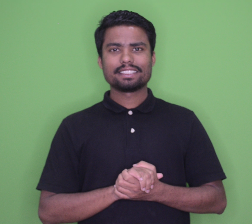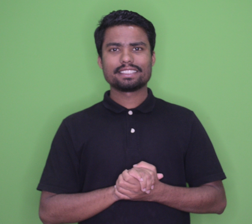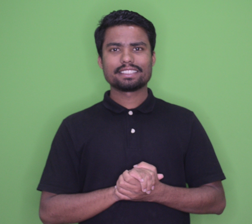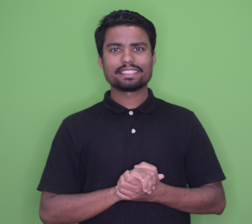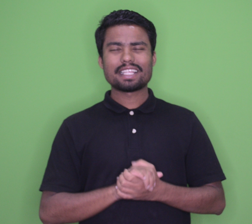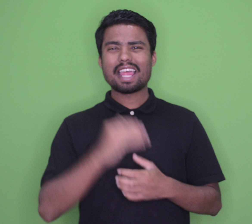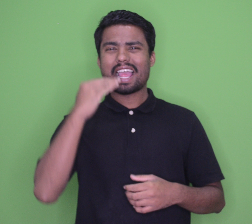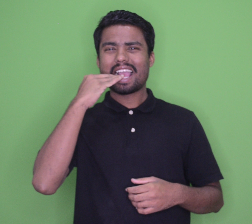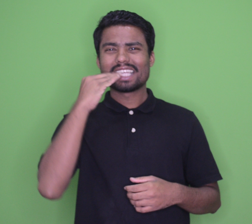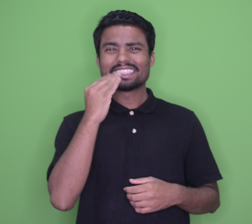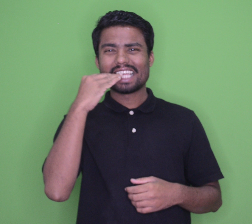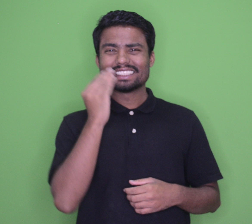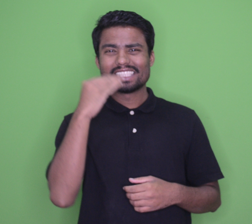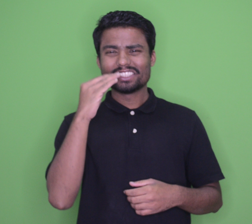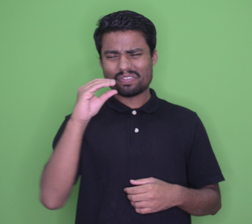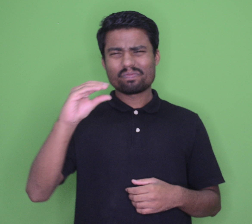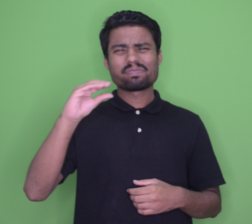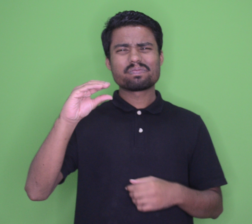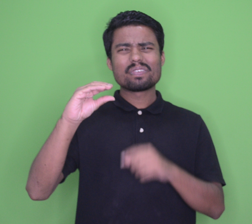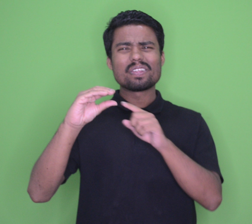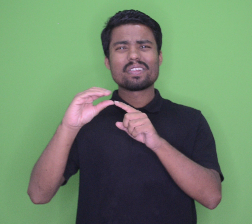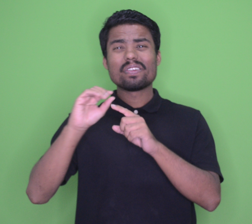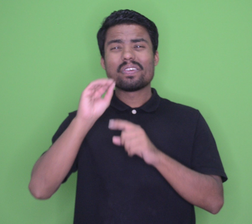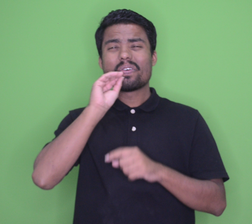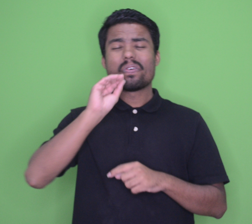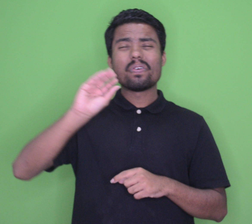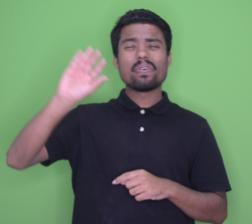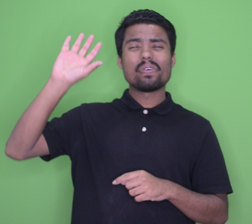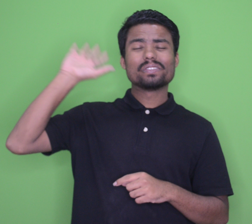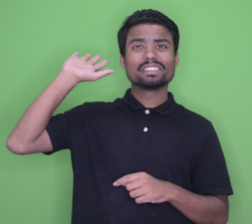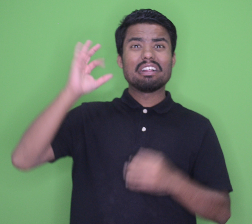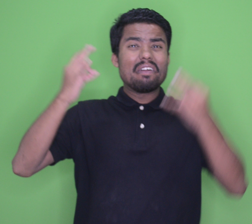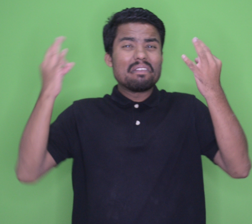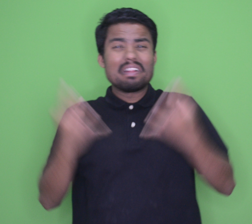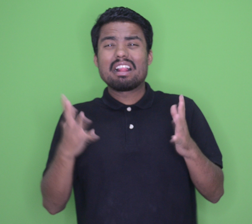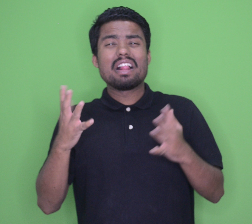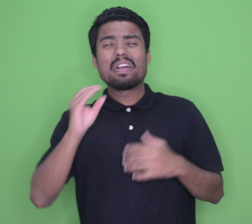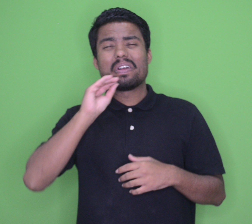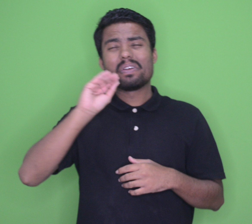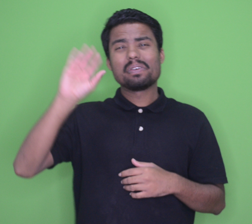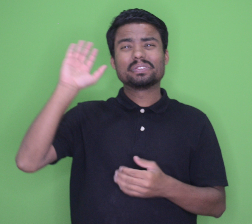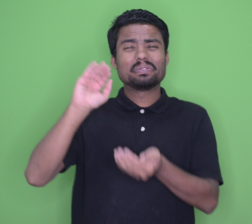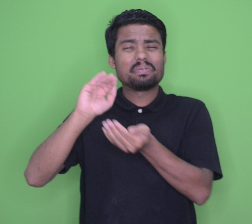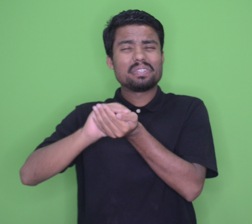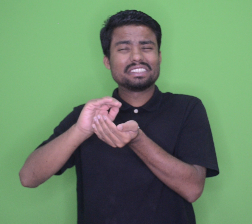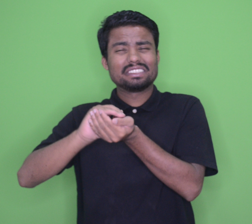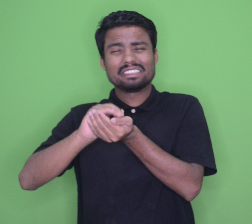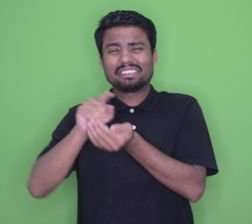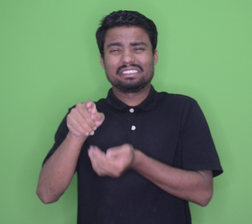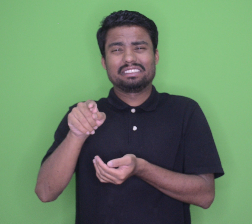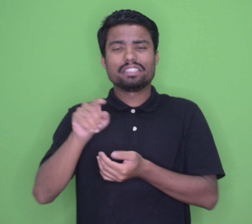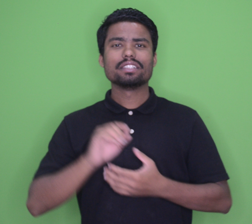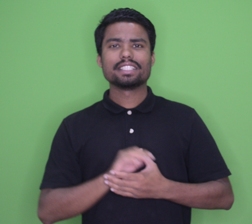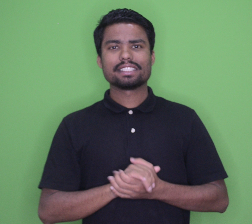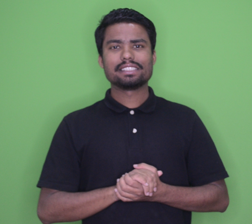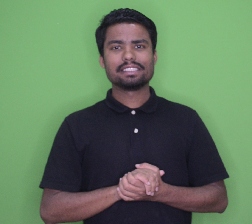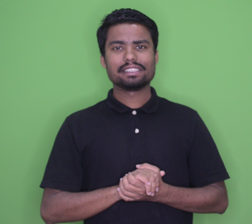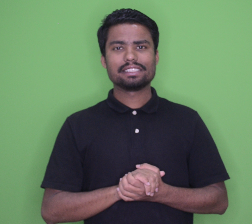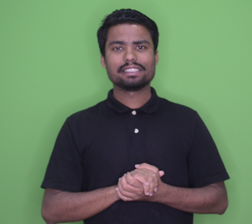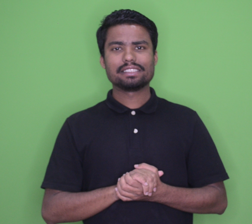cookies are stale